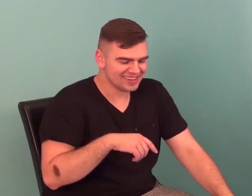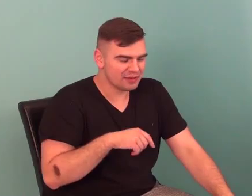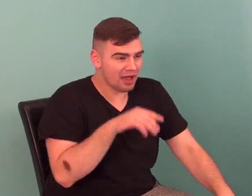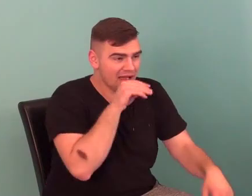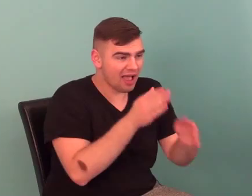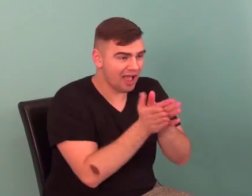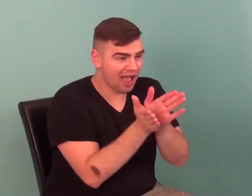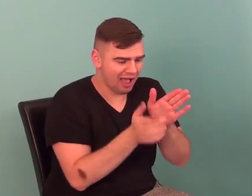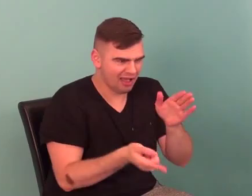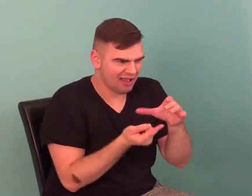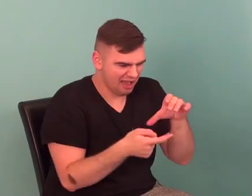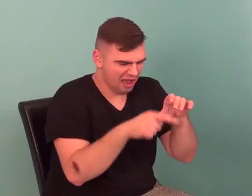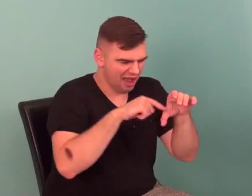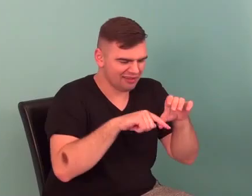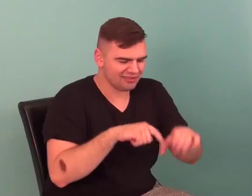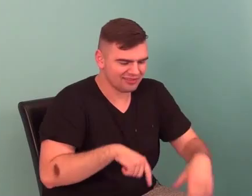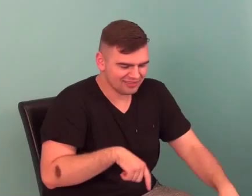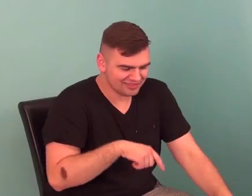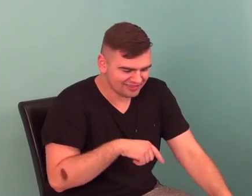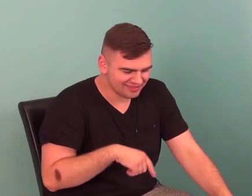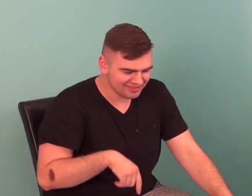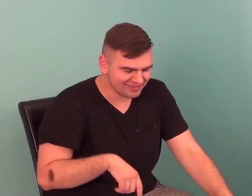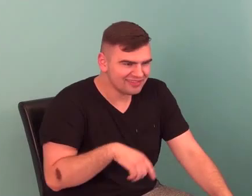Usta powinny być otwarte, a tu jest jakby fala do tyłu.